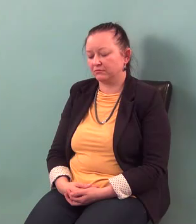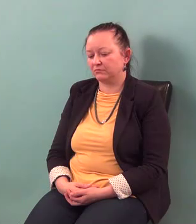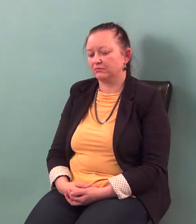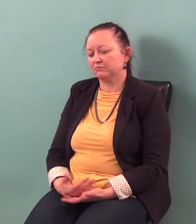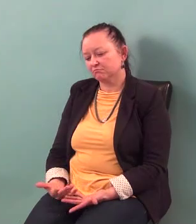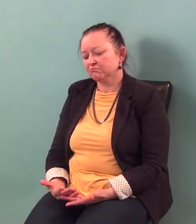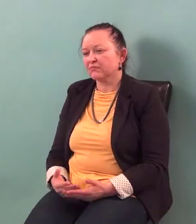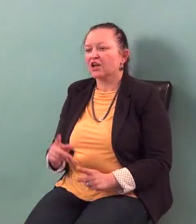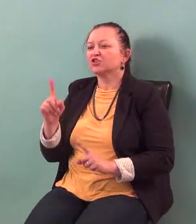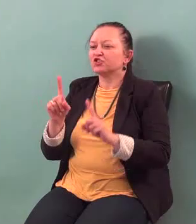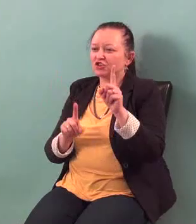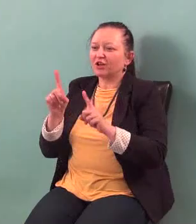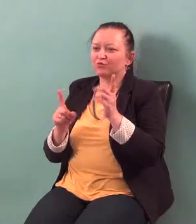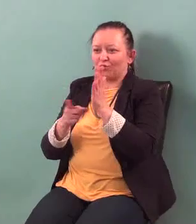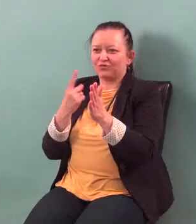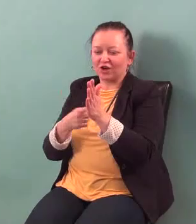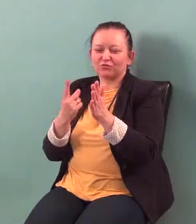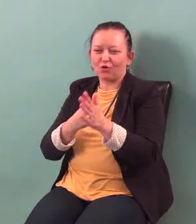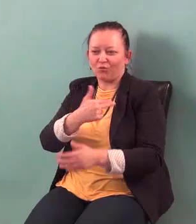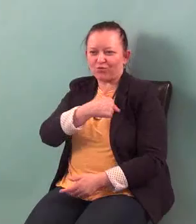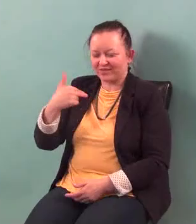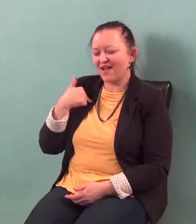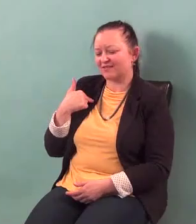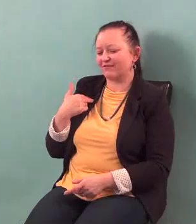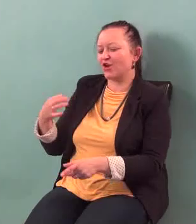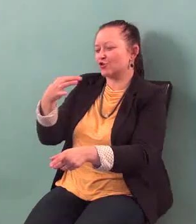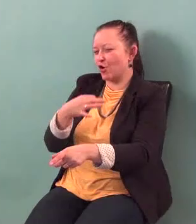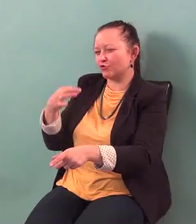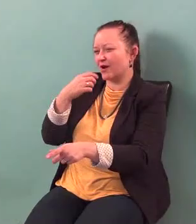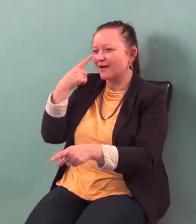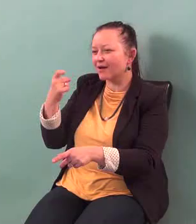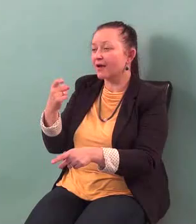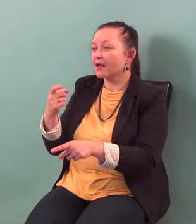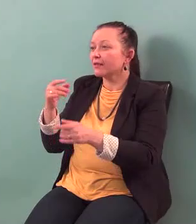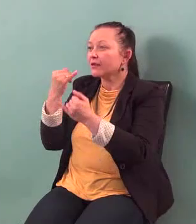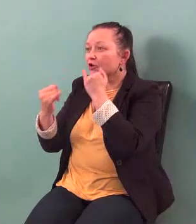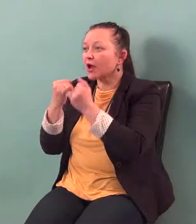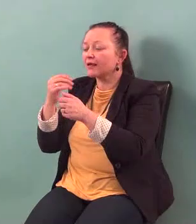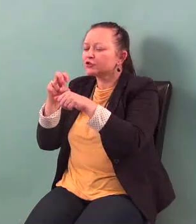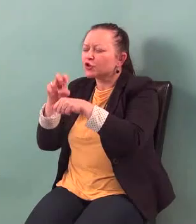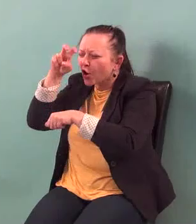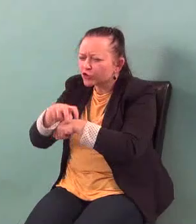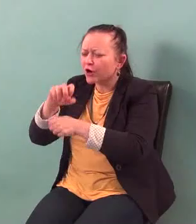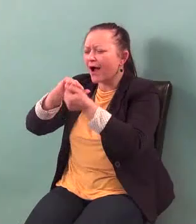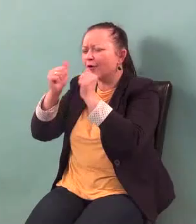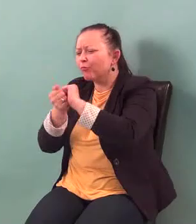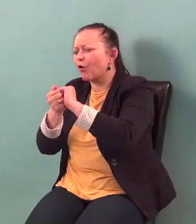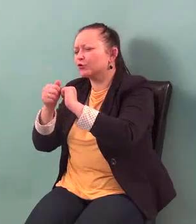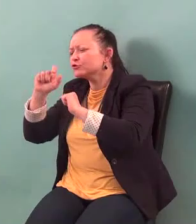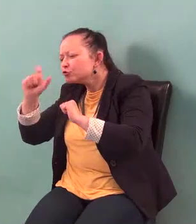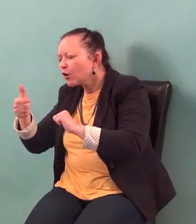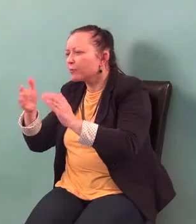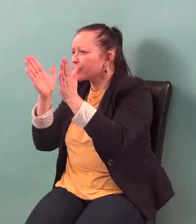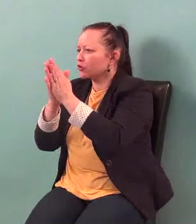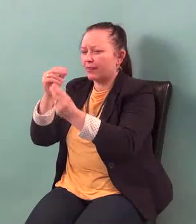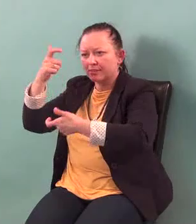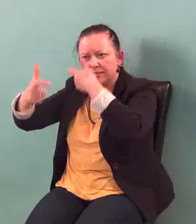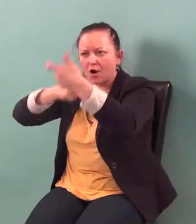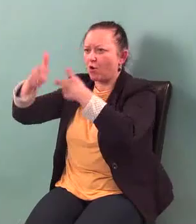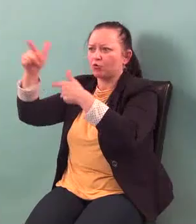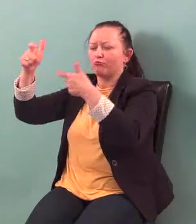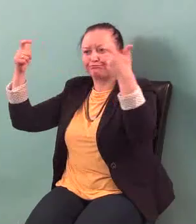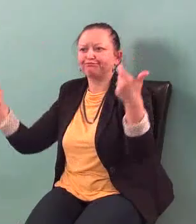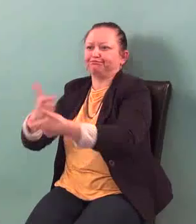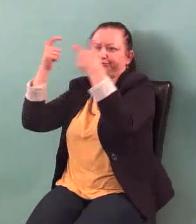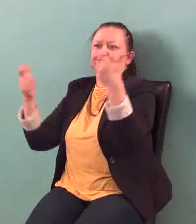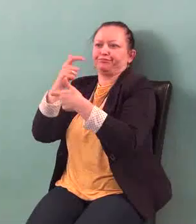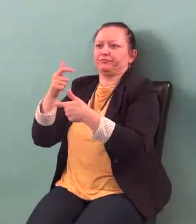Często u nas przy jeziorze można zauważyć znak zakaz skoku do wody, jeśli chcesz skoczyć, to proszę tego nie rób, bo to jest niebezpieczne.